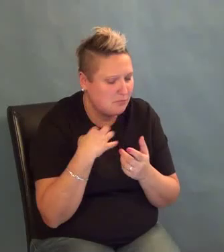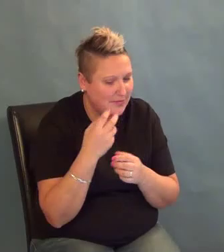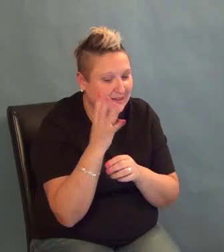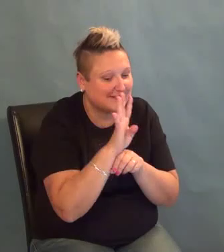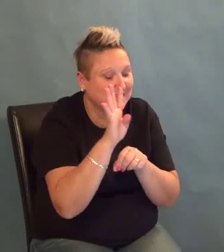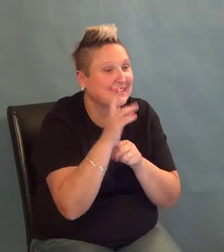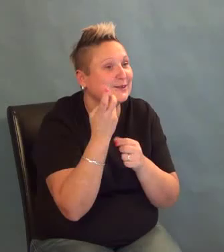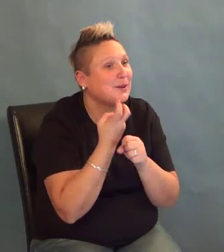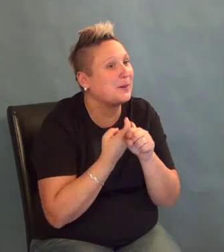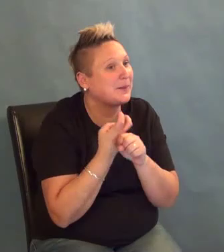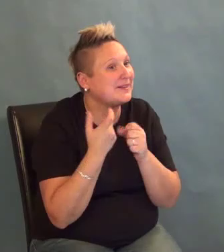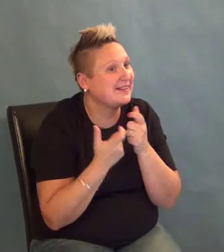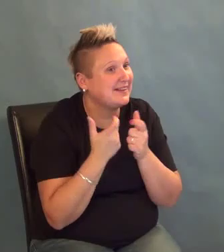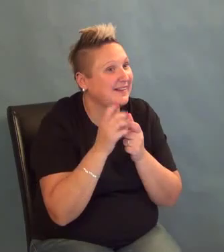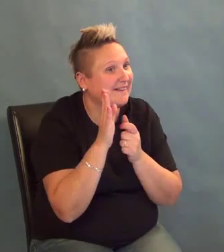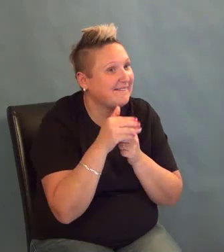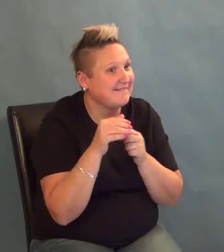Co robisz czternastego lutego?